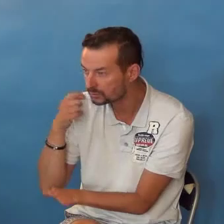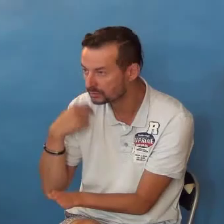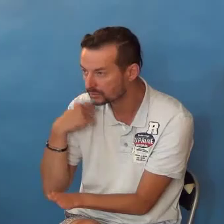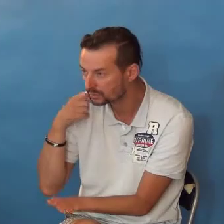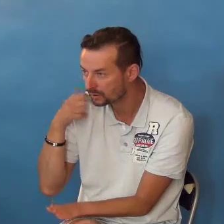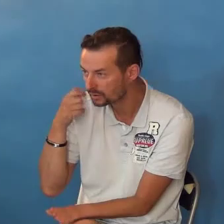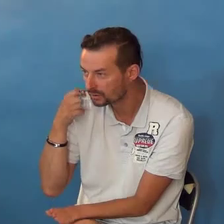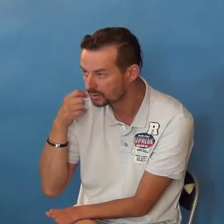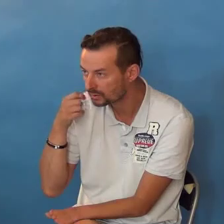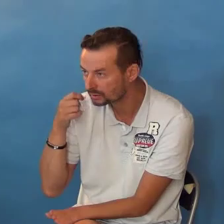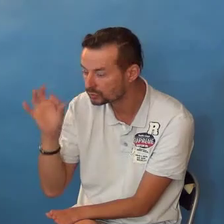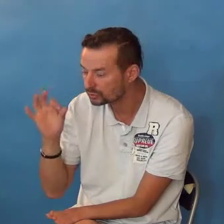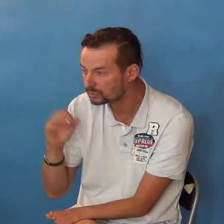Ja mam dentystę. W środę.